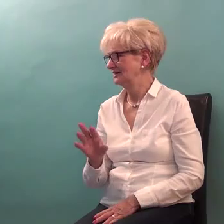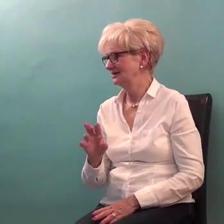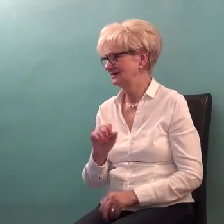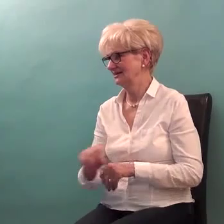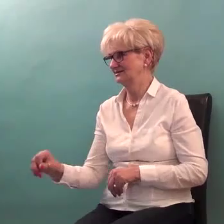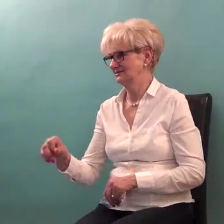Jest.